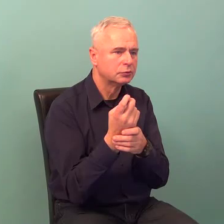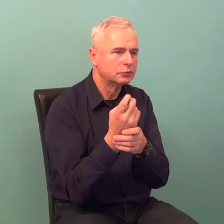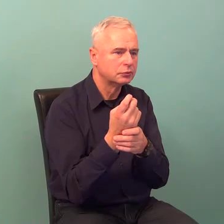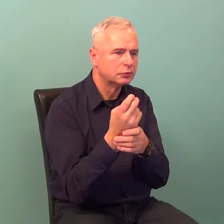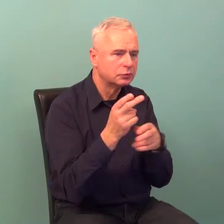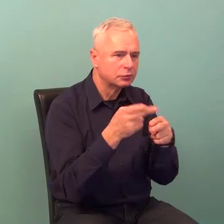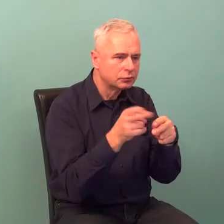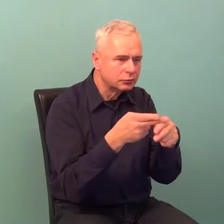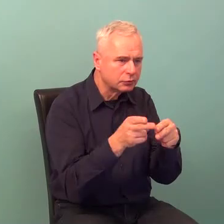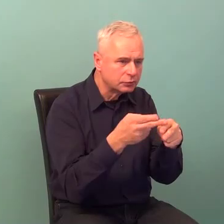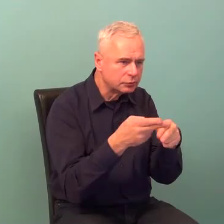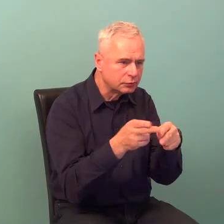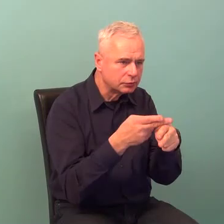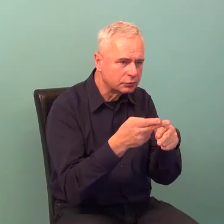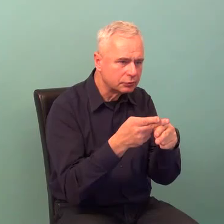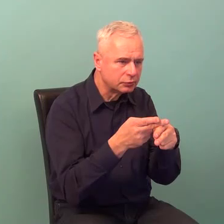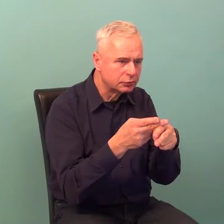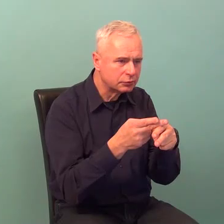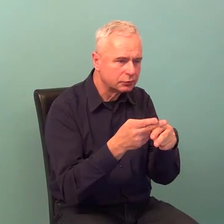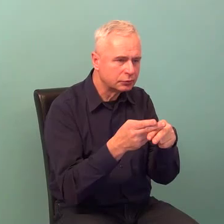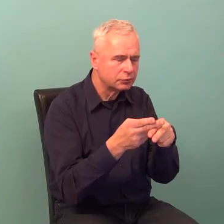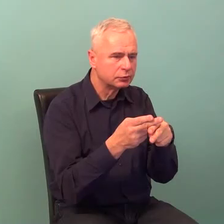Kiedy?